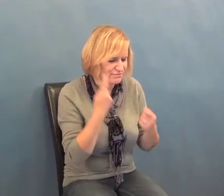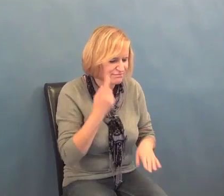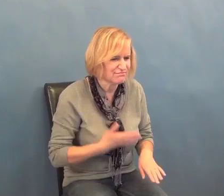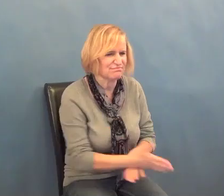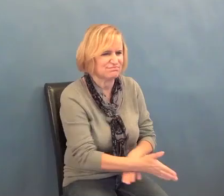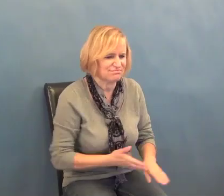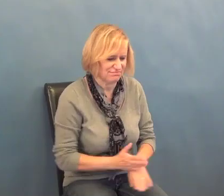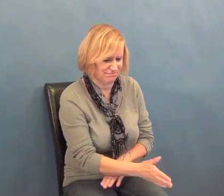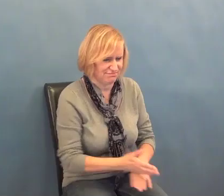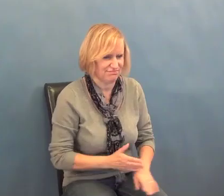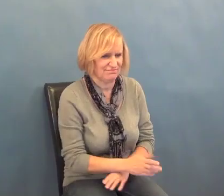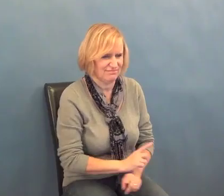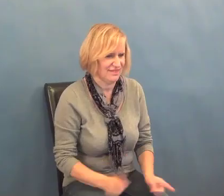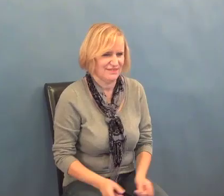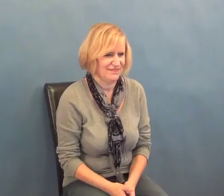Słychać jak ktoś piłuje coś i to przeszkadza.